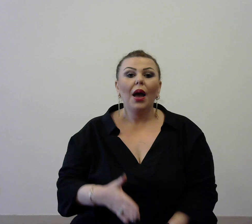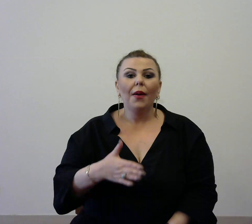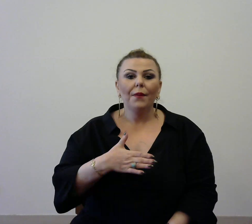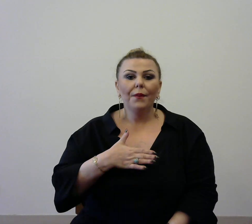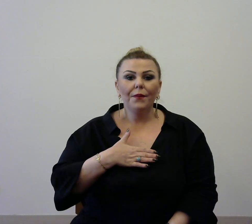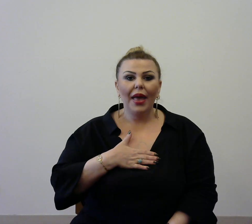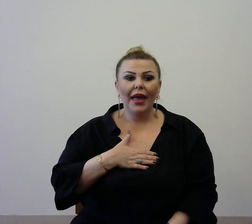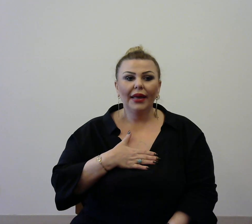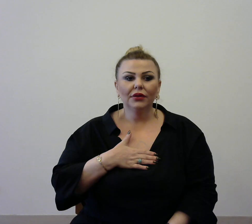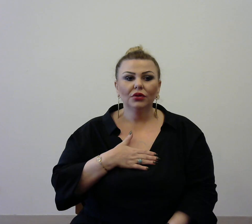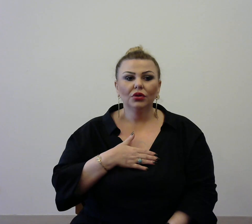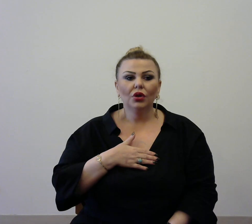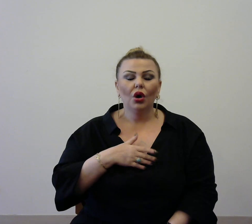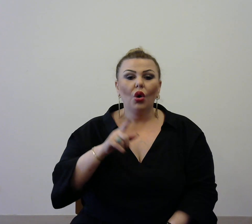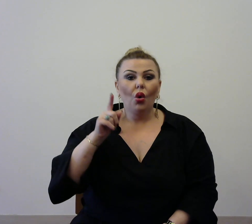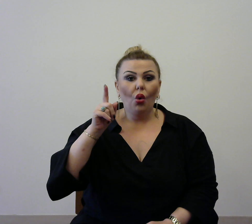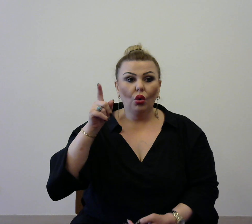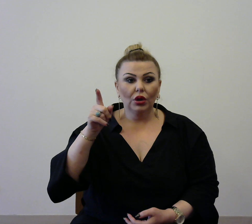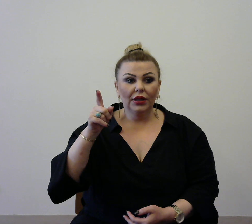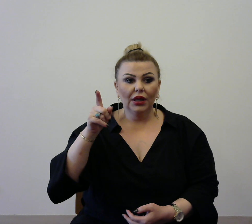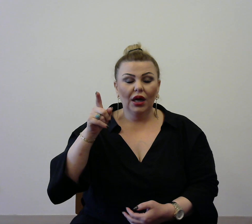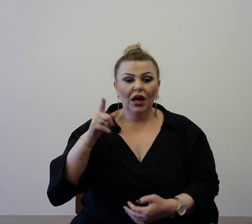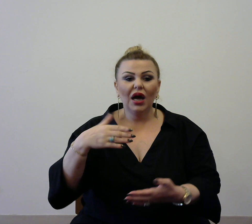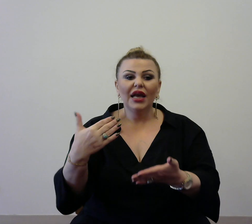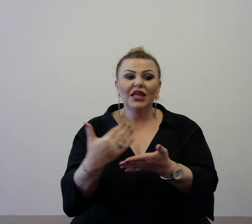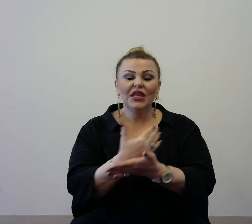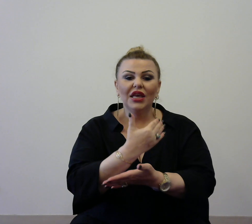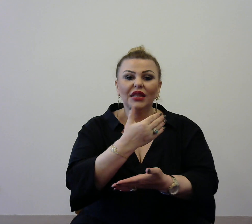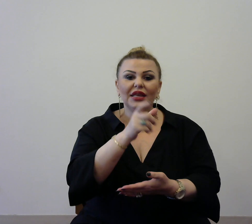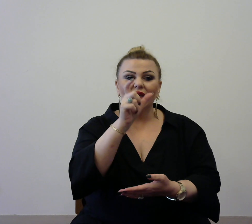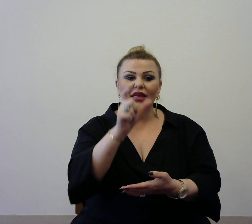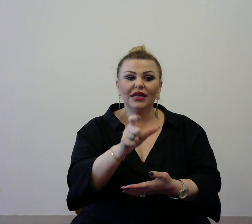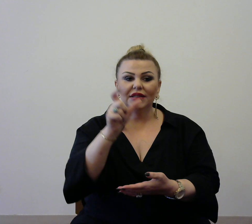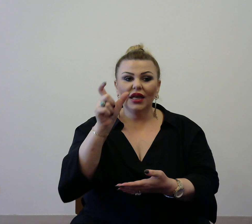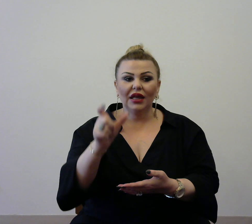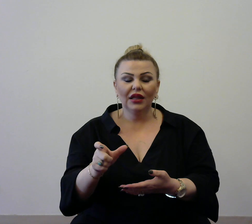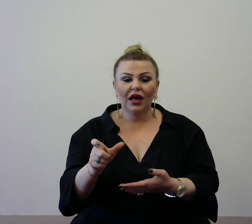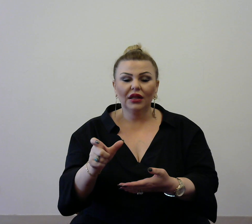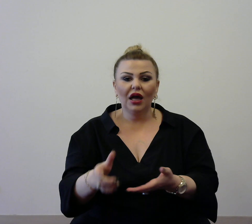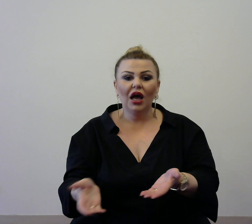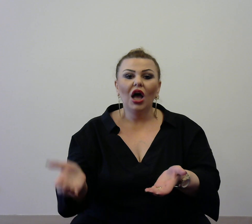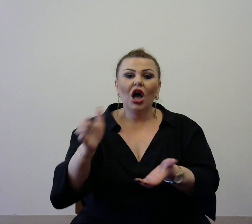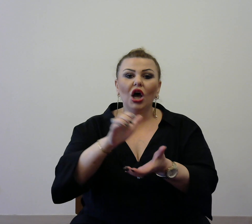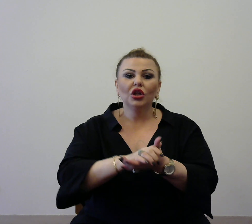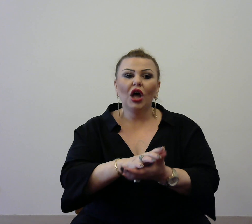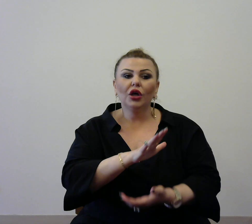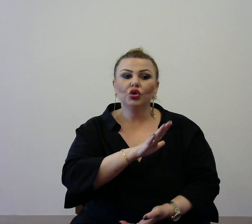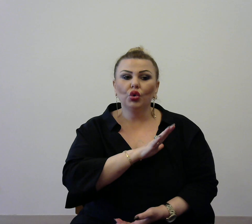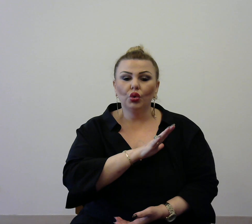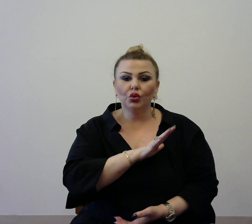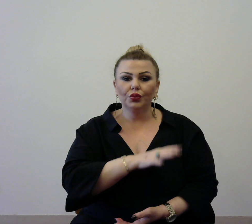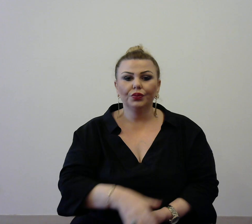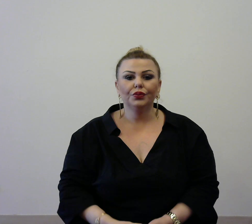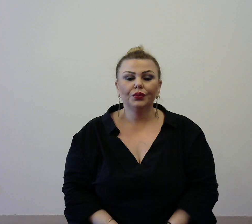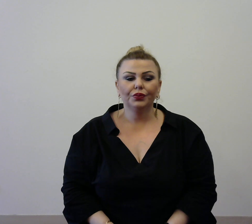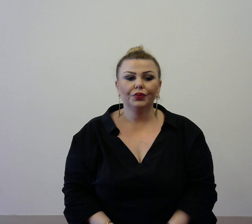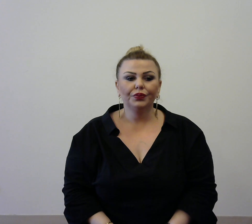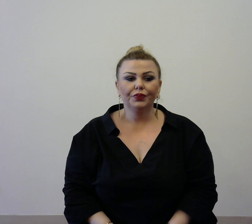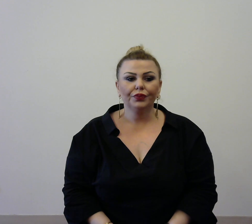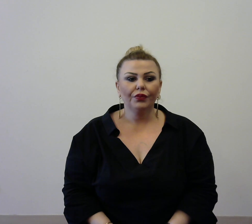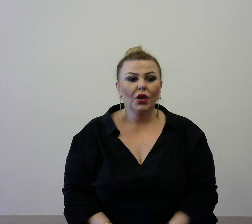Mən orda yeni insanlarla tanış oldum